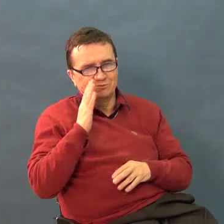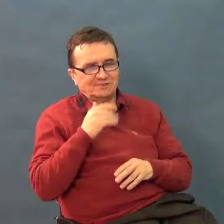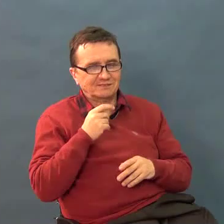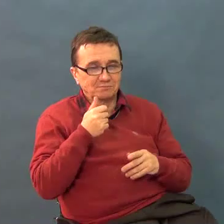Potem.